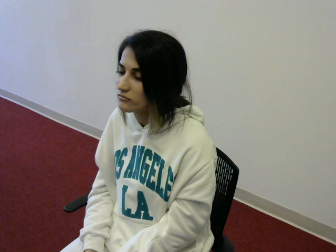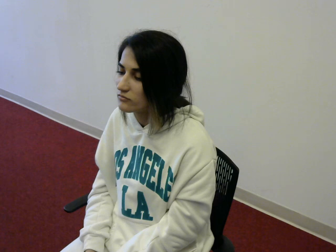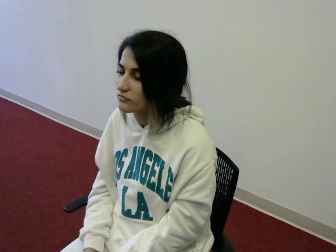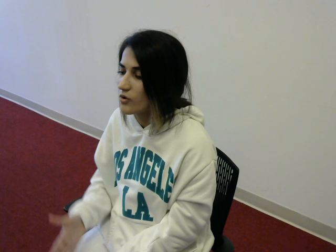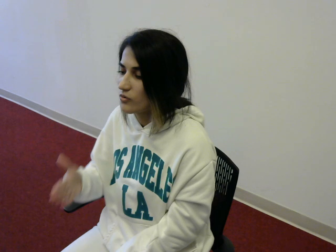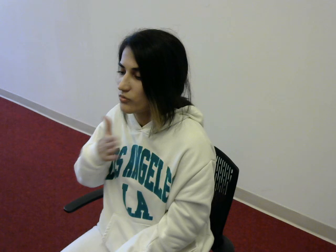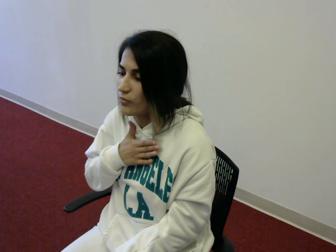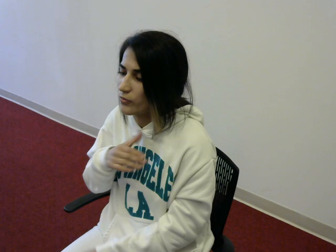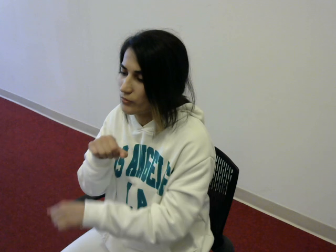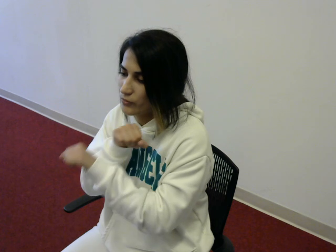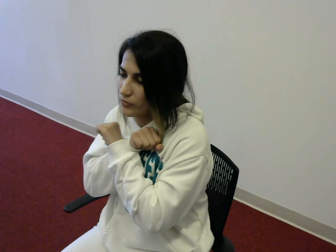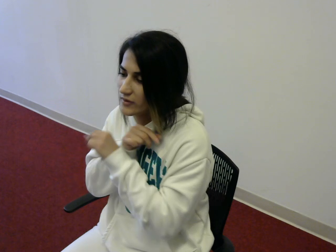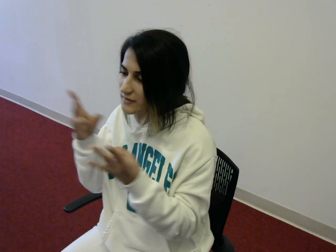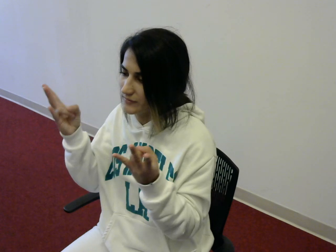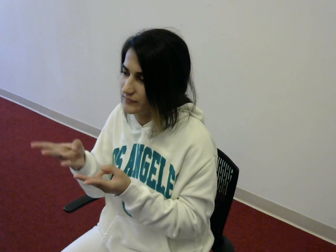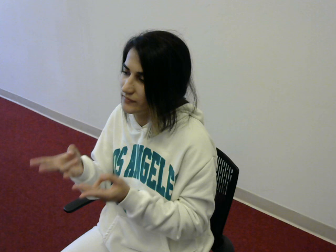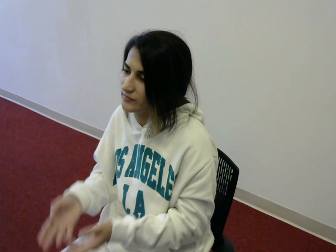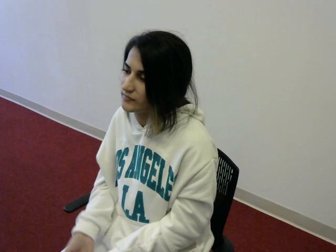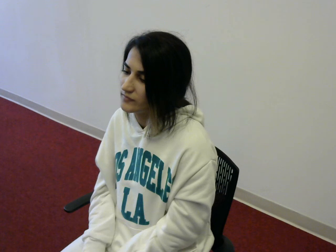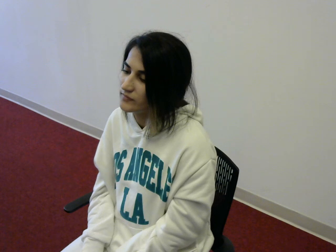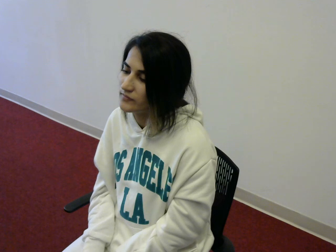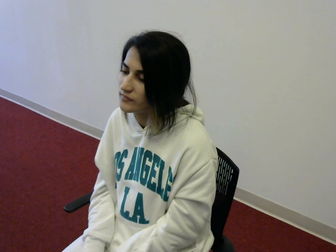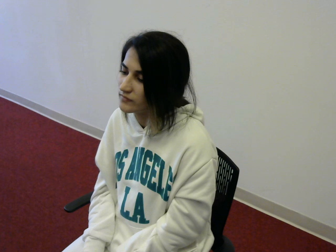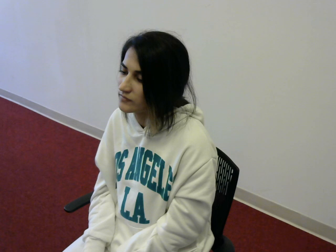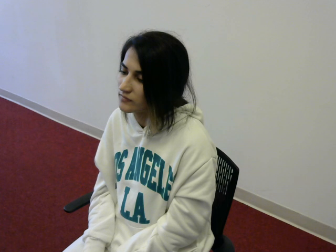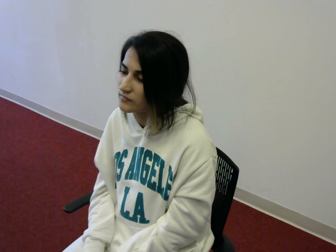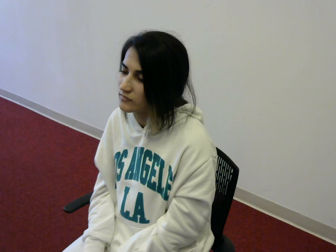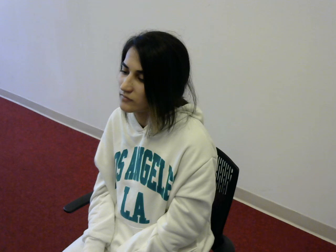Mənə istirahət etmək lazımdır